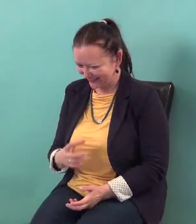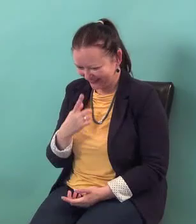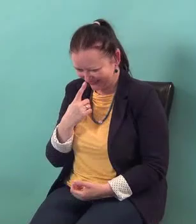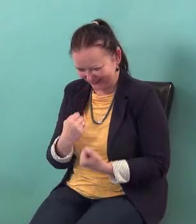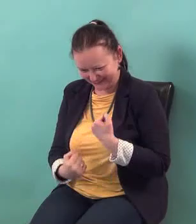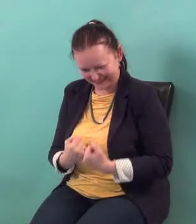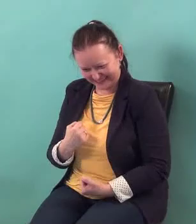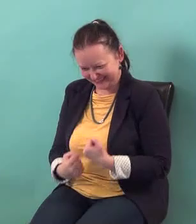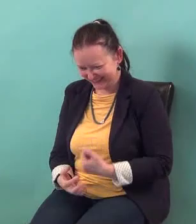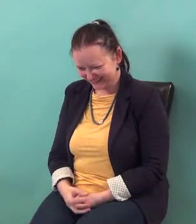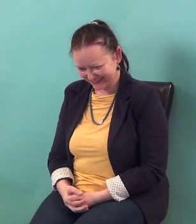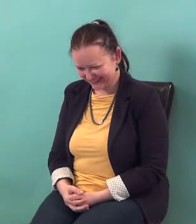Trudne to jest.